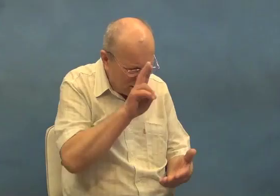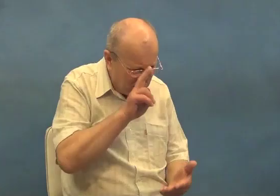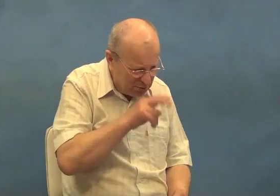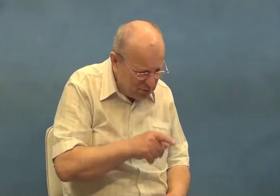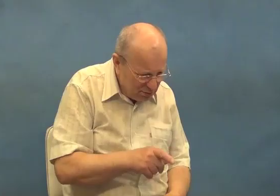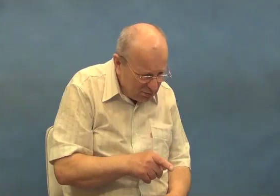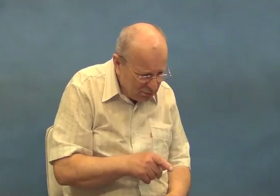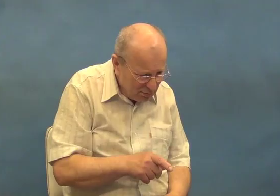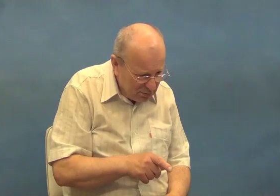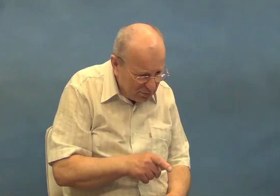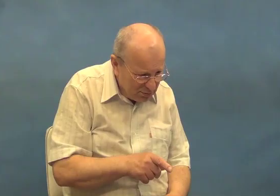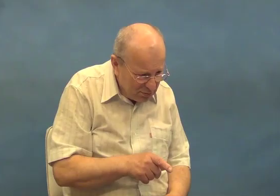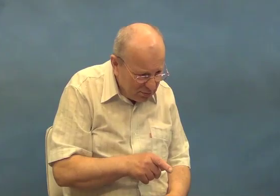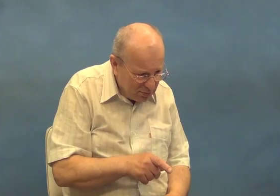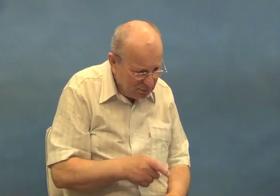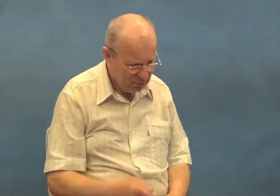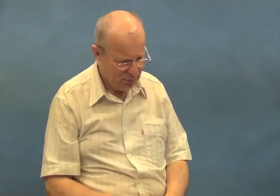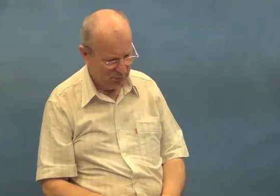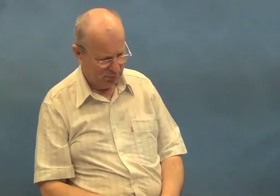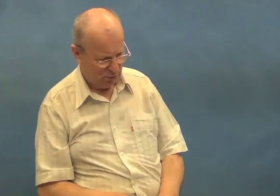Coś leży na niebieskim.